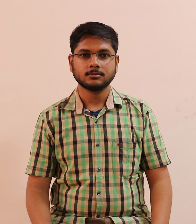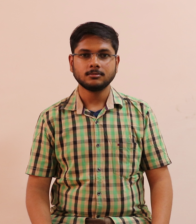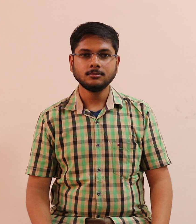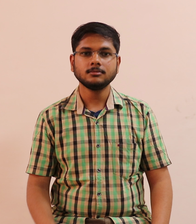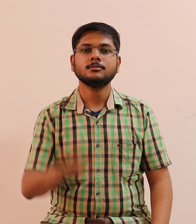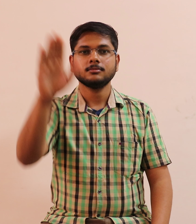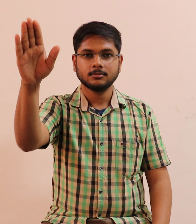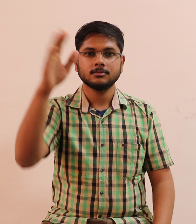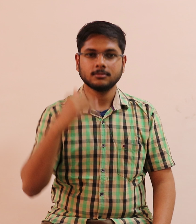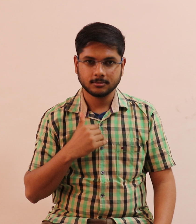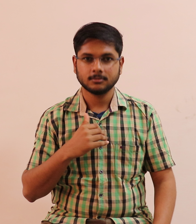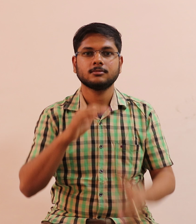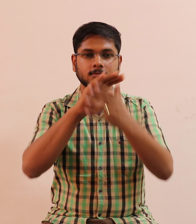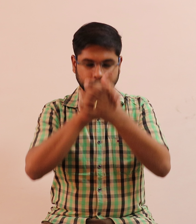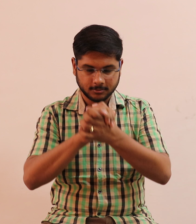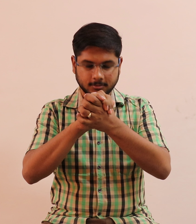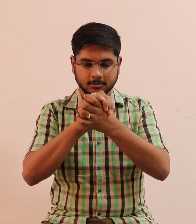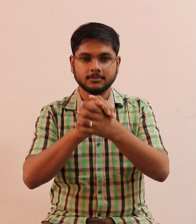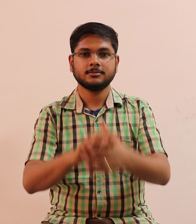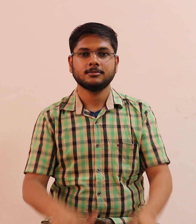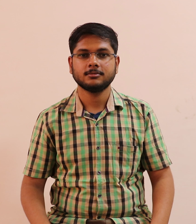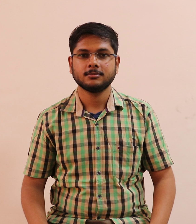he she is my friend